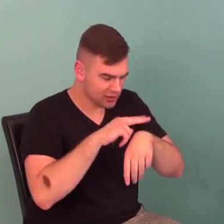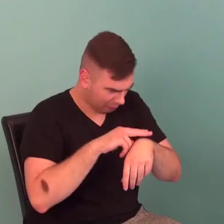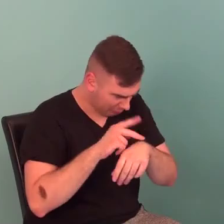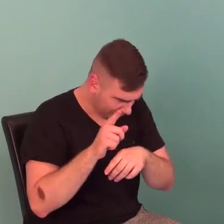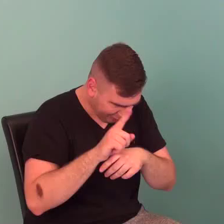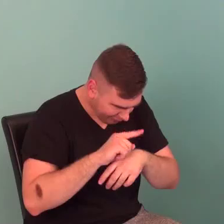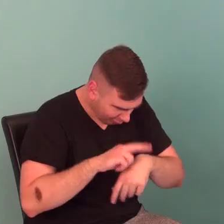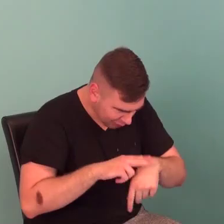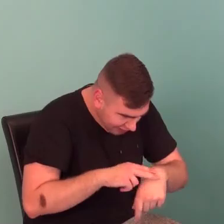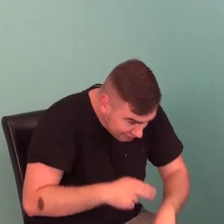Która jest godzina?